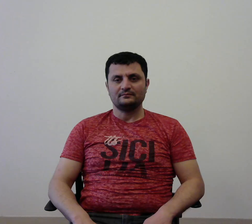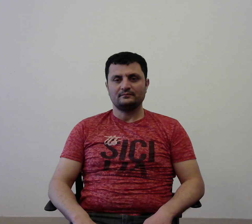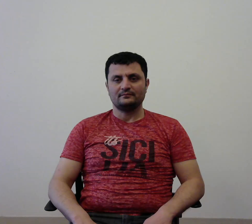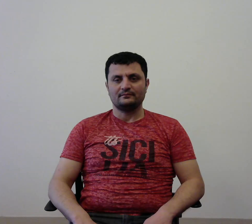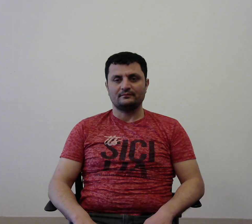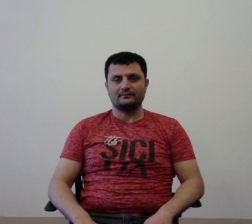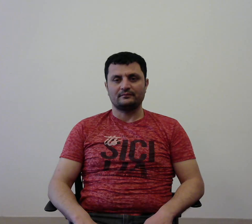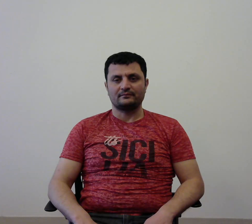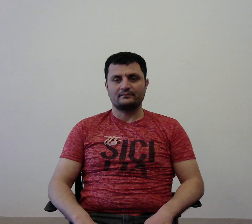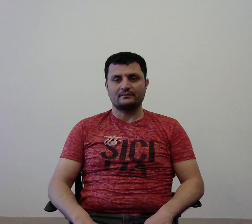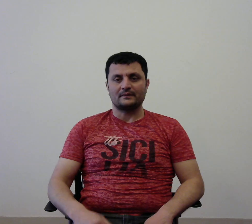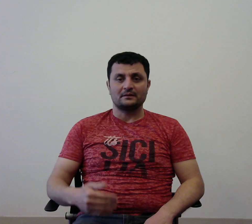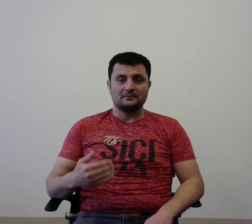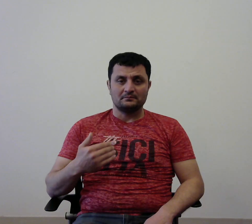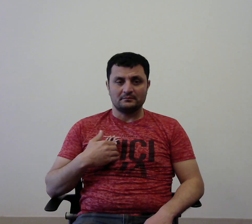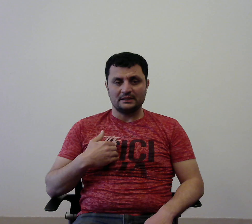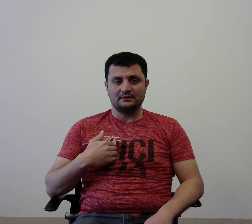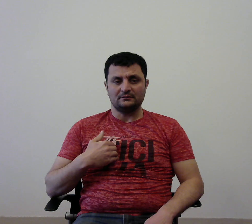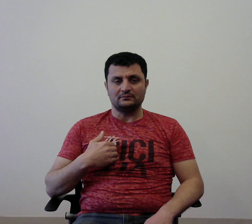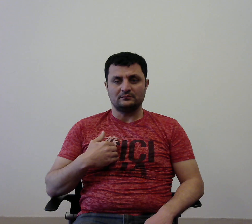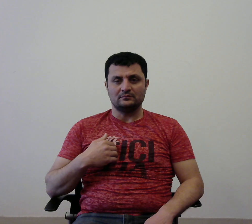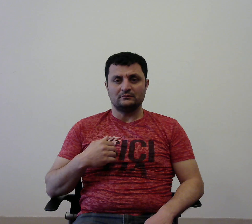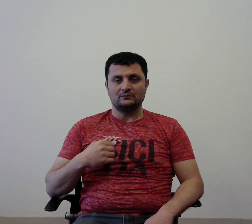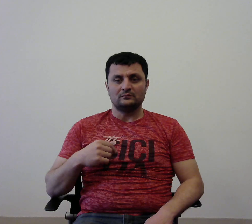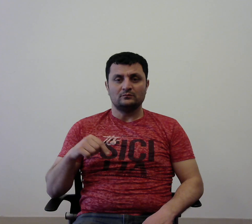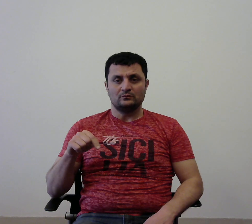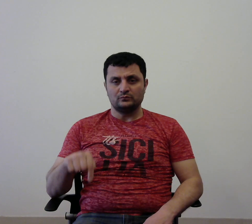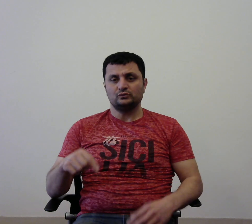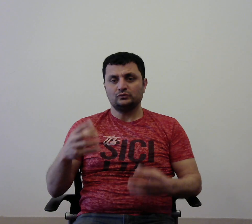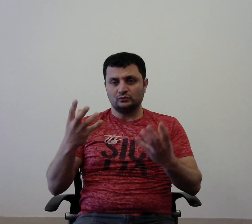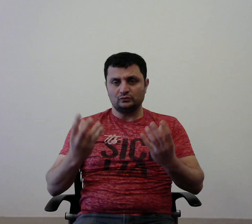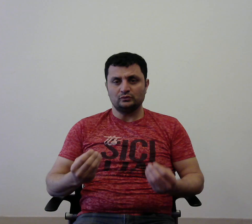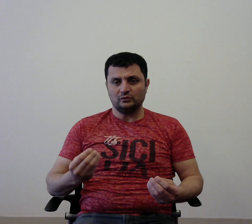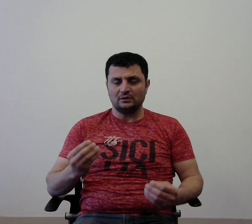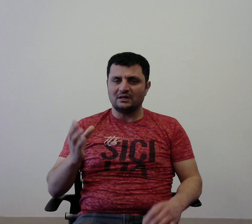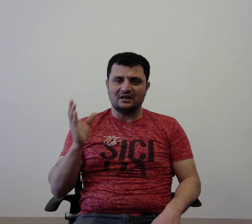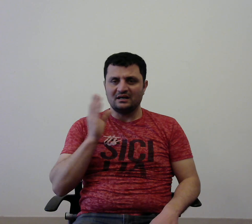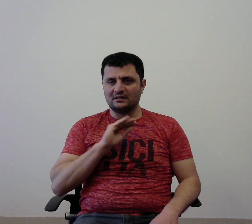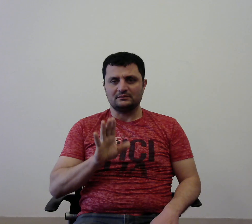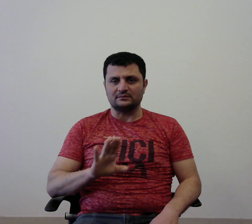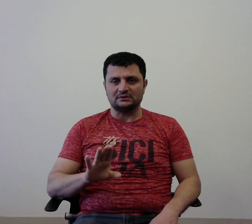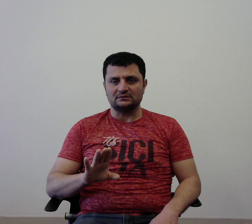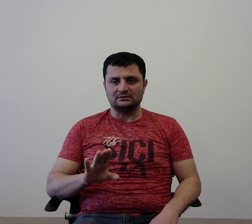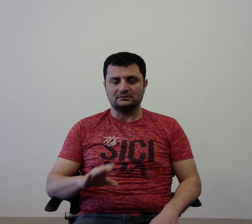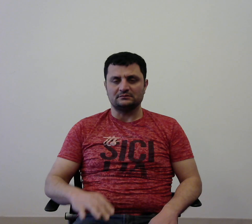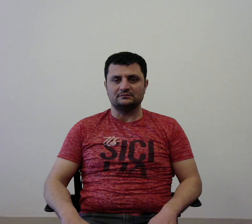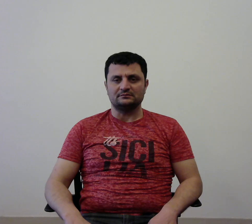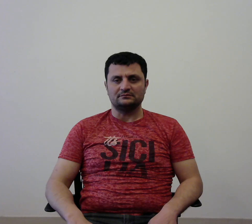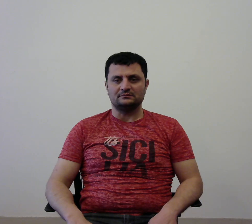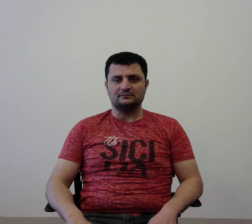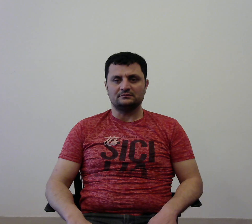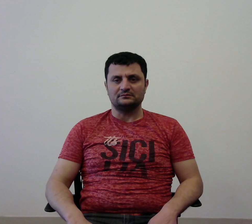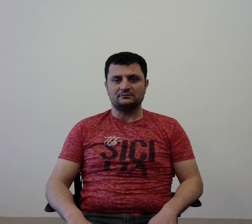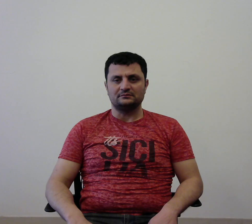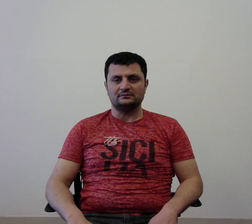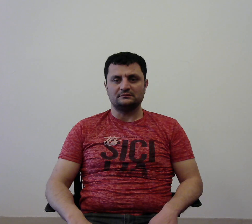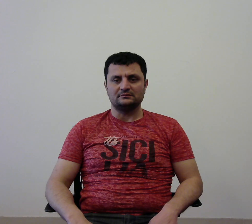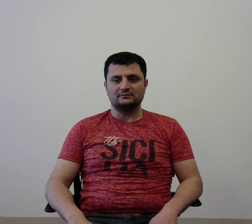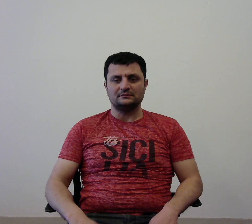Məndə bu gün alınmır